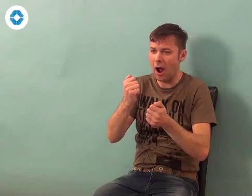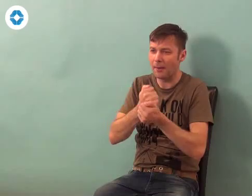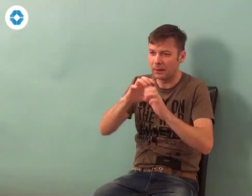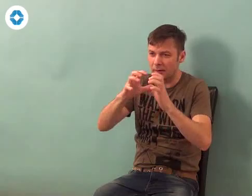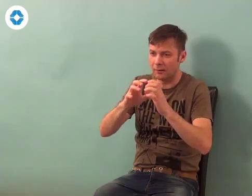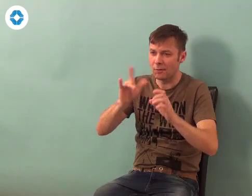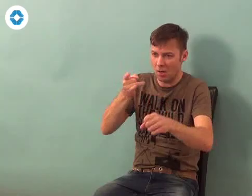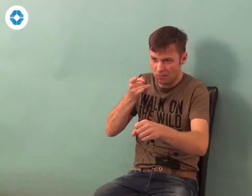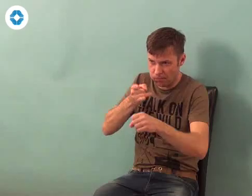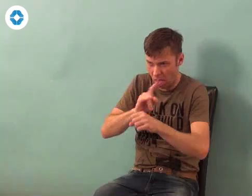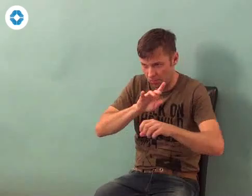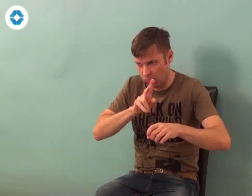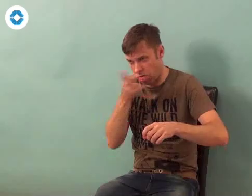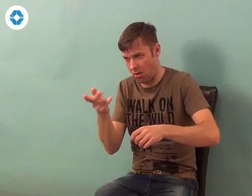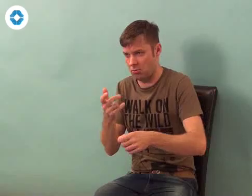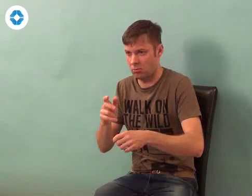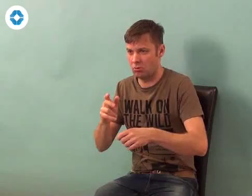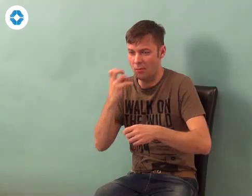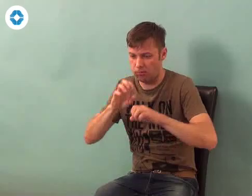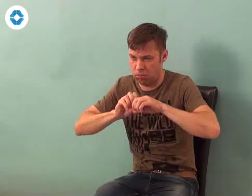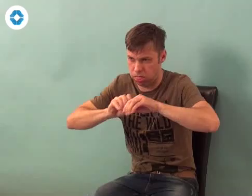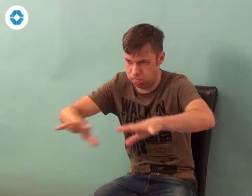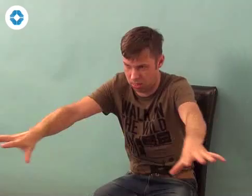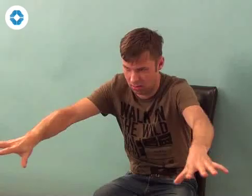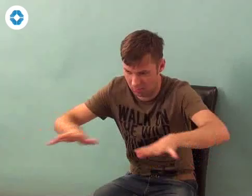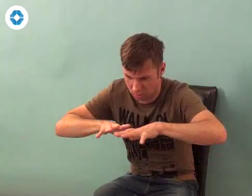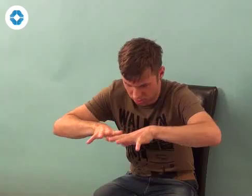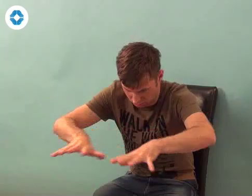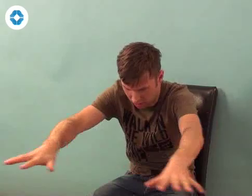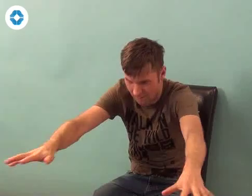Wywrócił się z tym rowerem, wszystkie jabłka wysypały się z kosza.